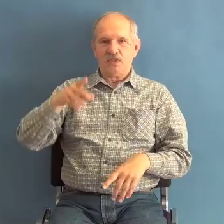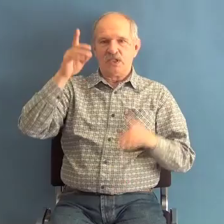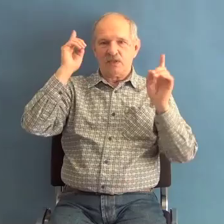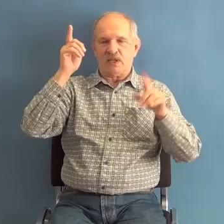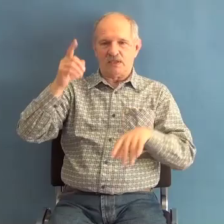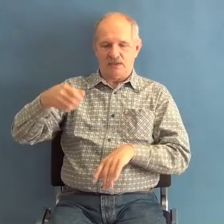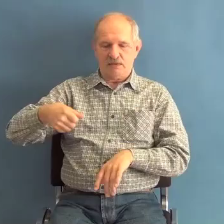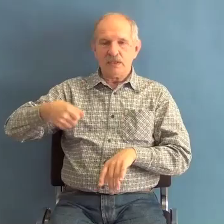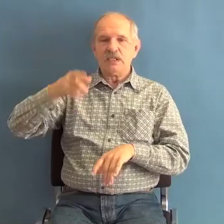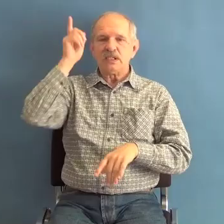Uwaga.